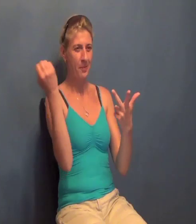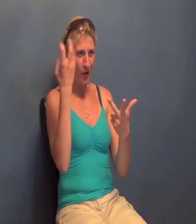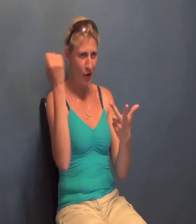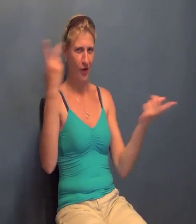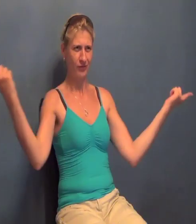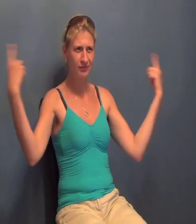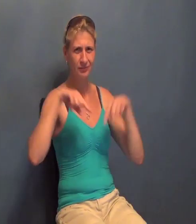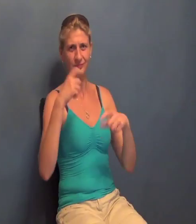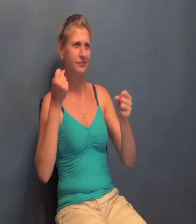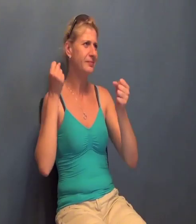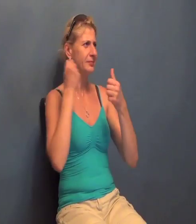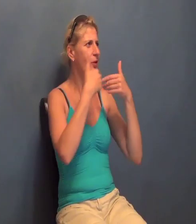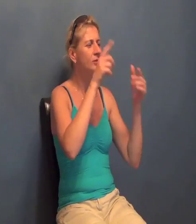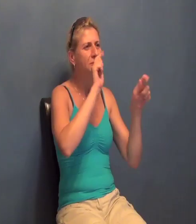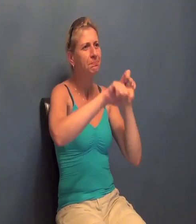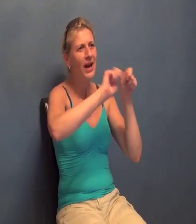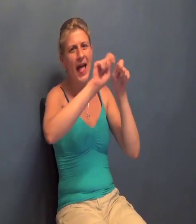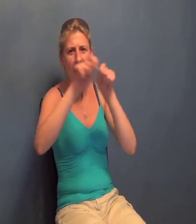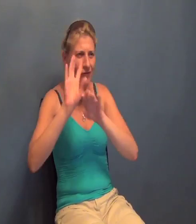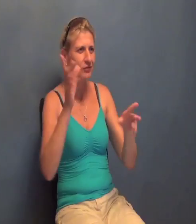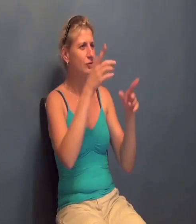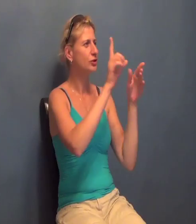Przyjeżdżają, sprawdzają, otwierają drzwi.